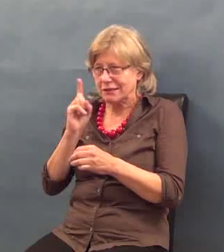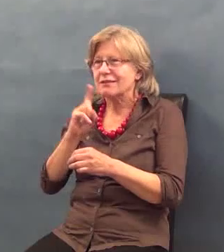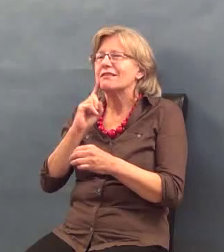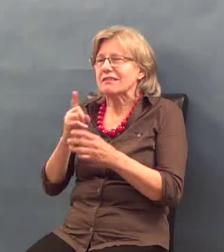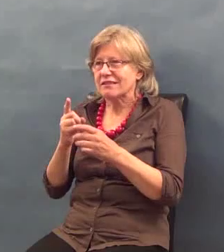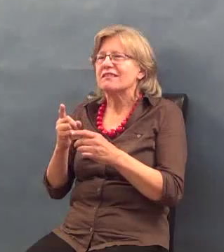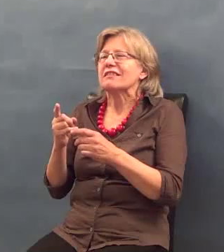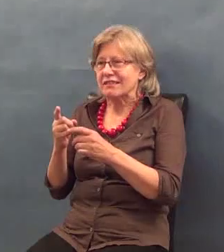Tak.